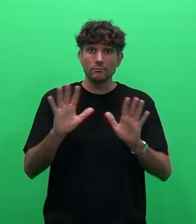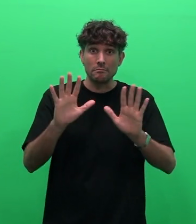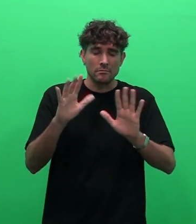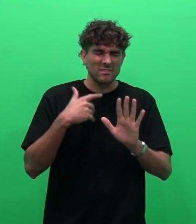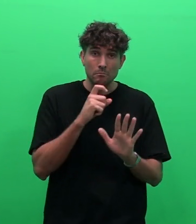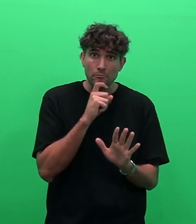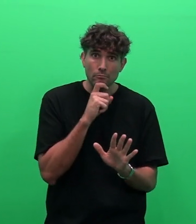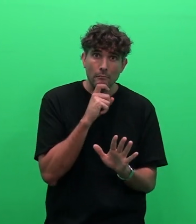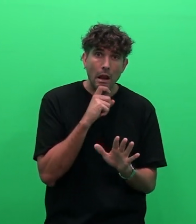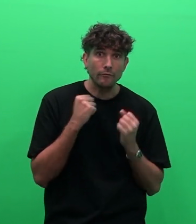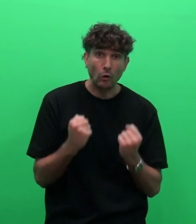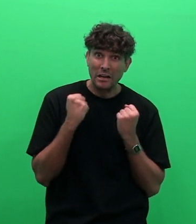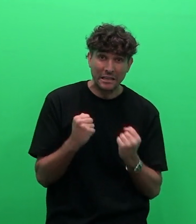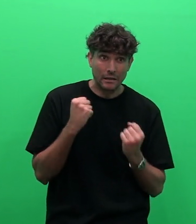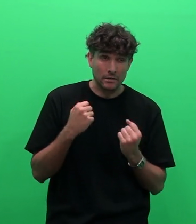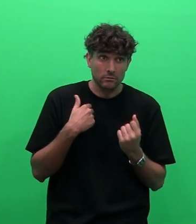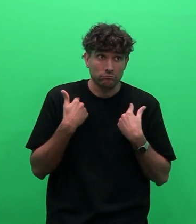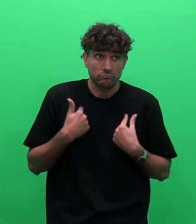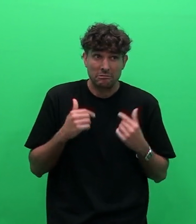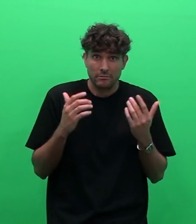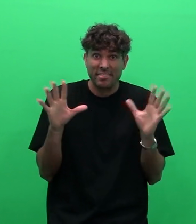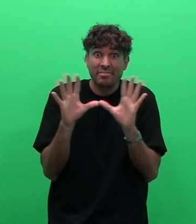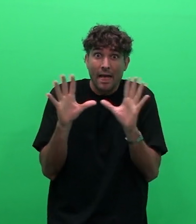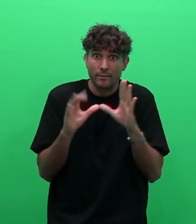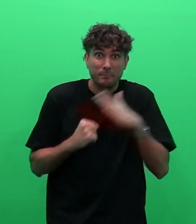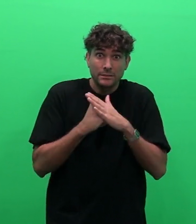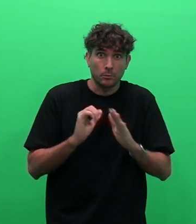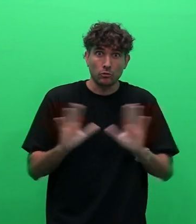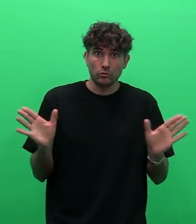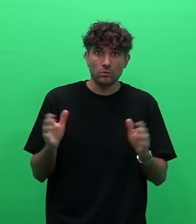És horrible, em fa molt de mal, sento que és el màxim, li donaria un deu.